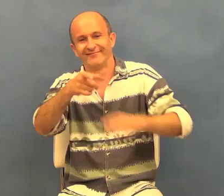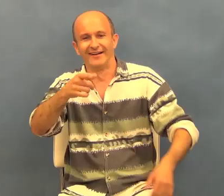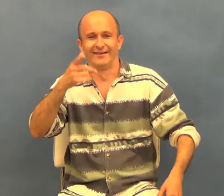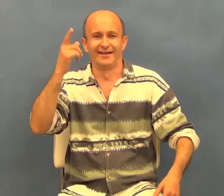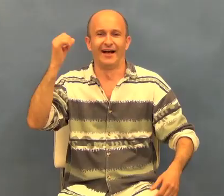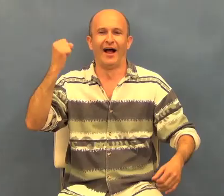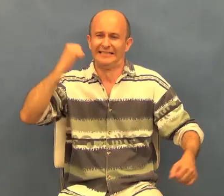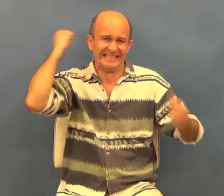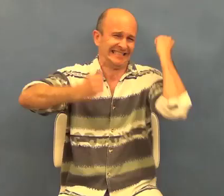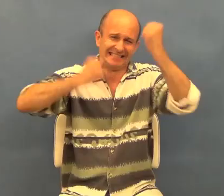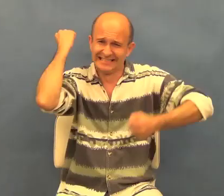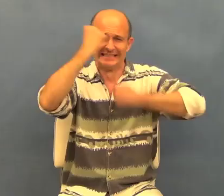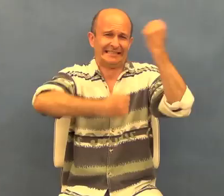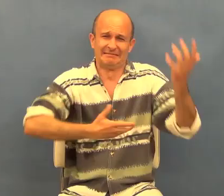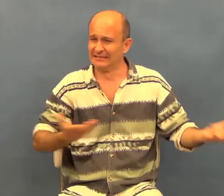Pukali, ale to nic nie dało.